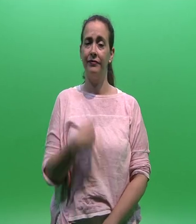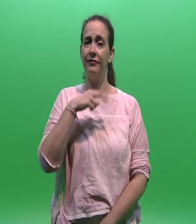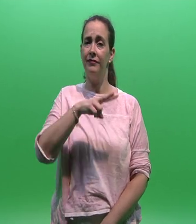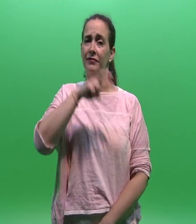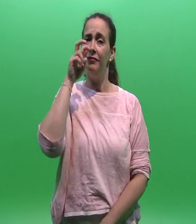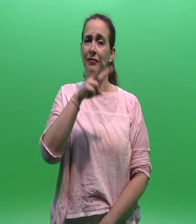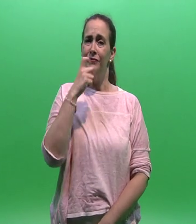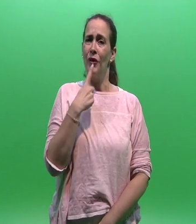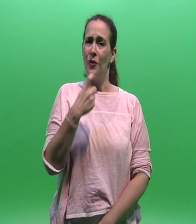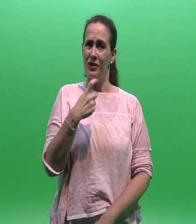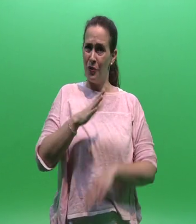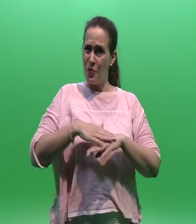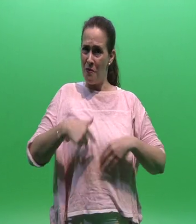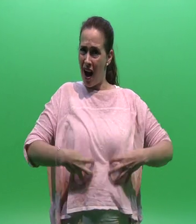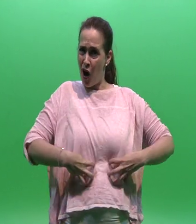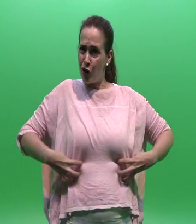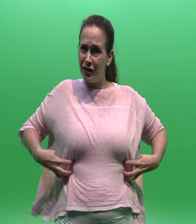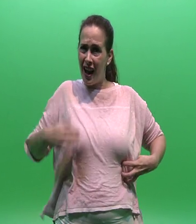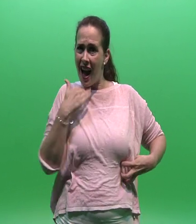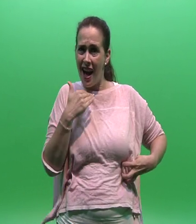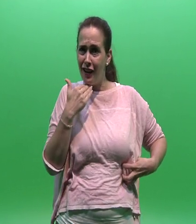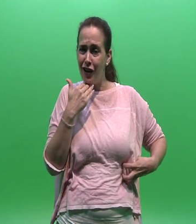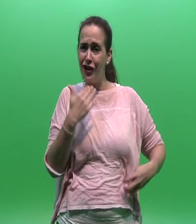Em costa respirar. Pot ser que tingui alguna cosa a les costelles?